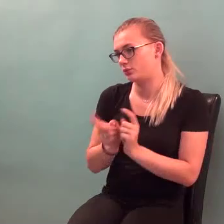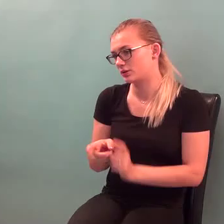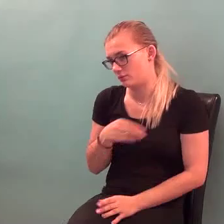Mogę.